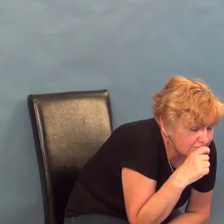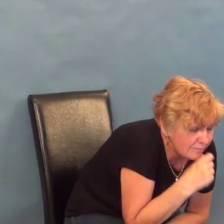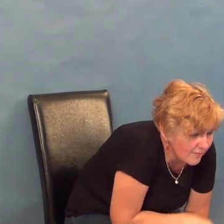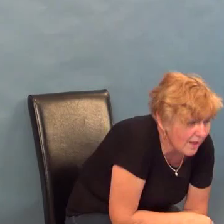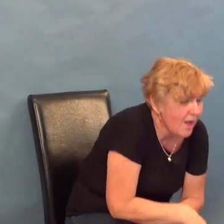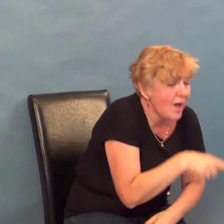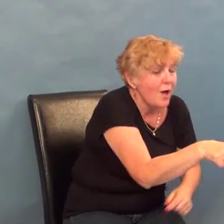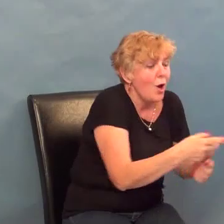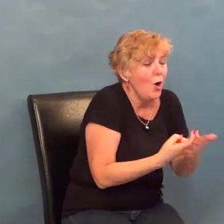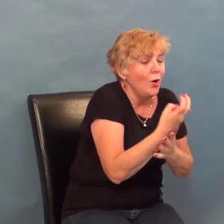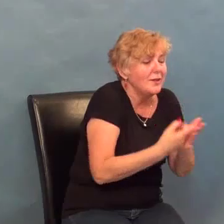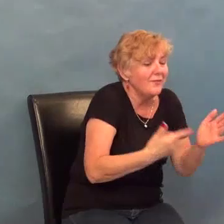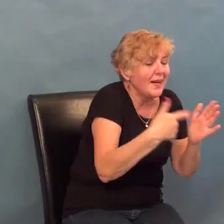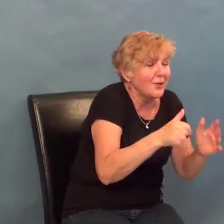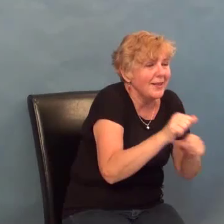To luty dwa tysiące jedenastego roku.